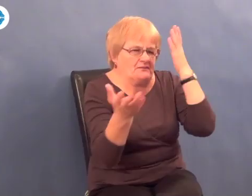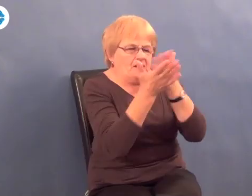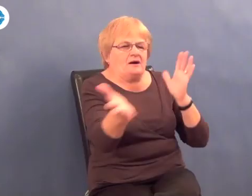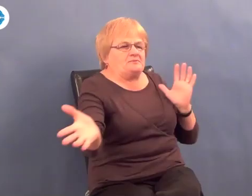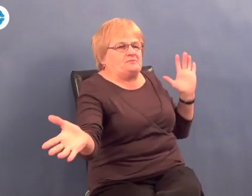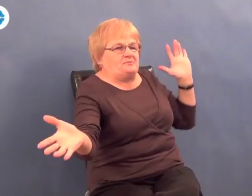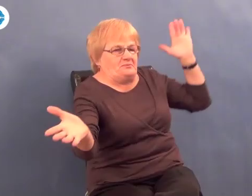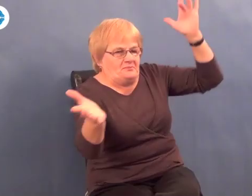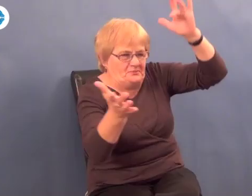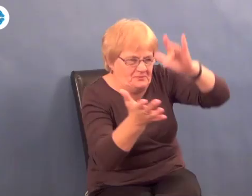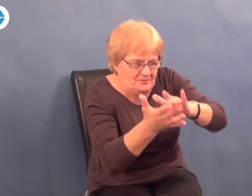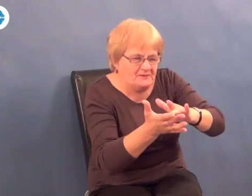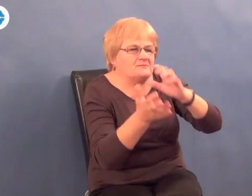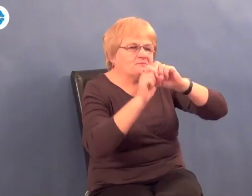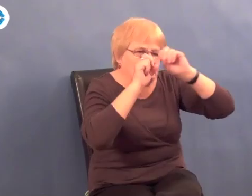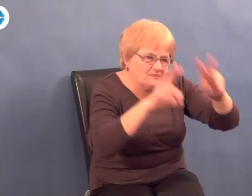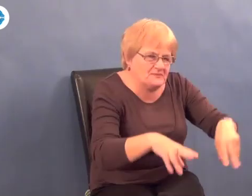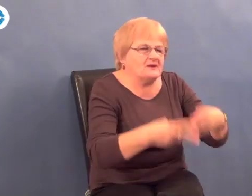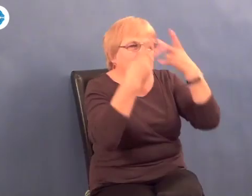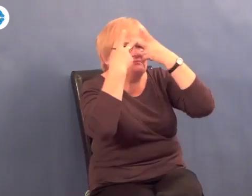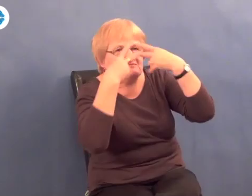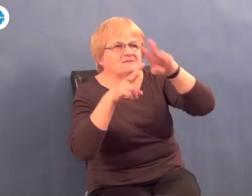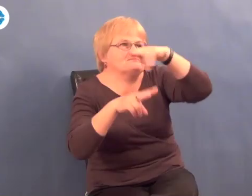Dojeżdżają na miejsce, wysiadają, zwiedzają.